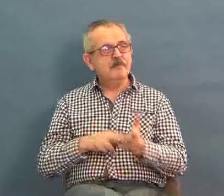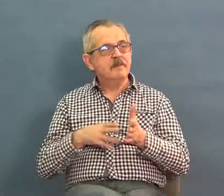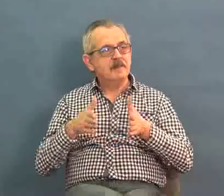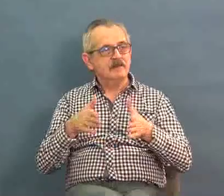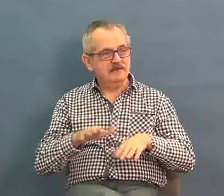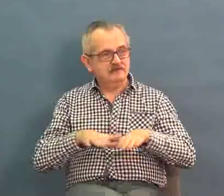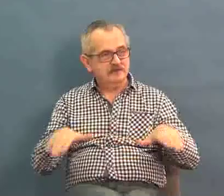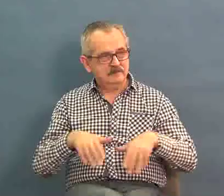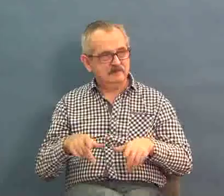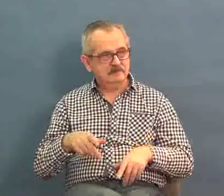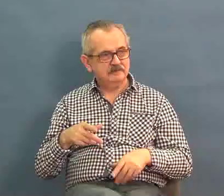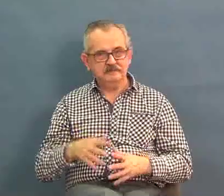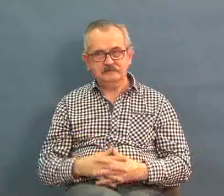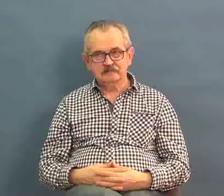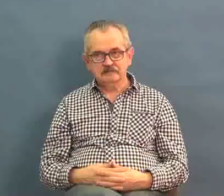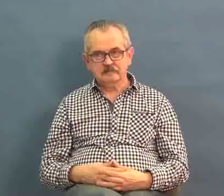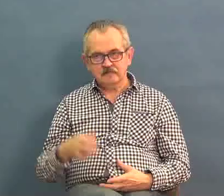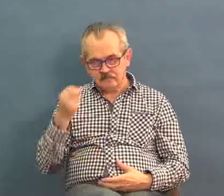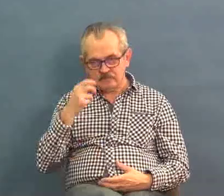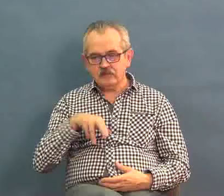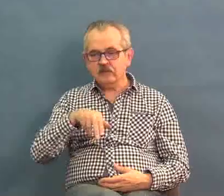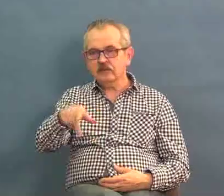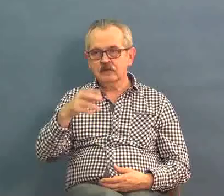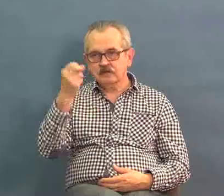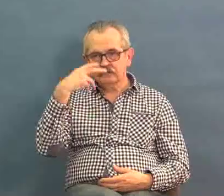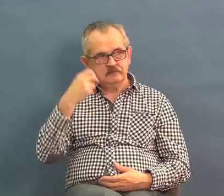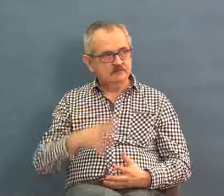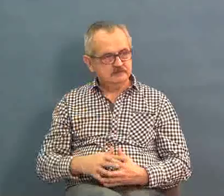Na ulicy nie, ale na basen lub na plażę można tak pójść.